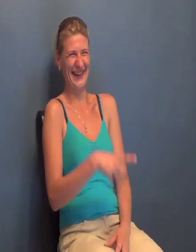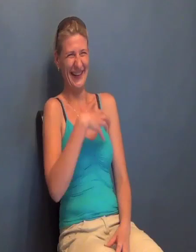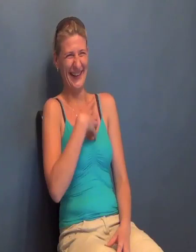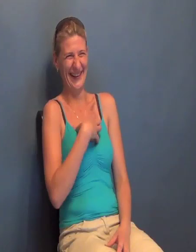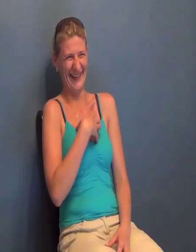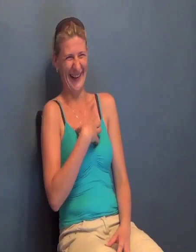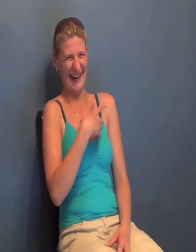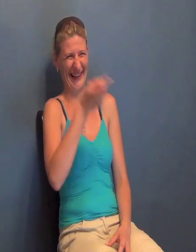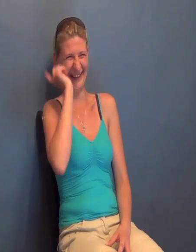Śmieszne.